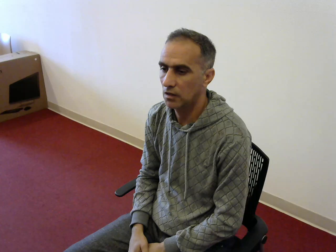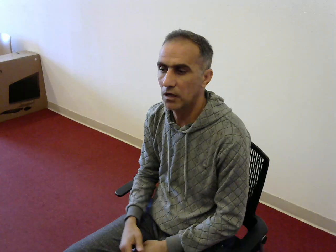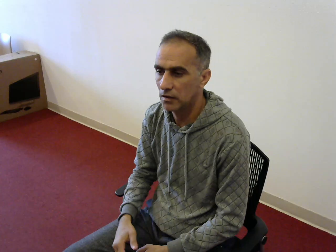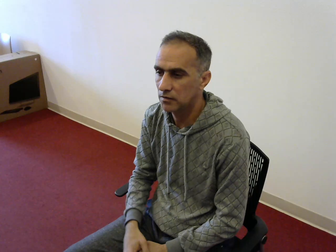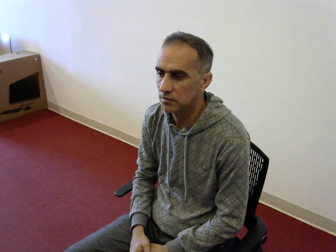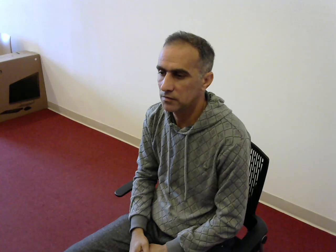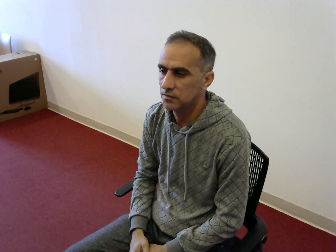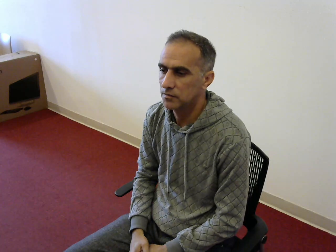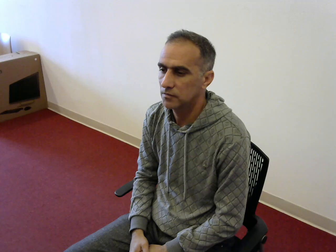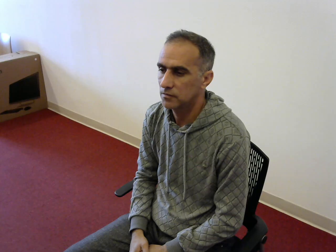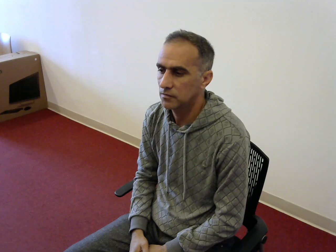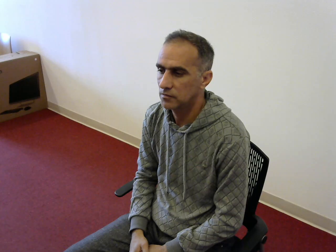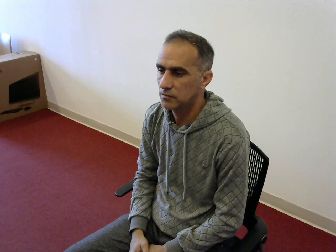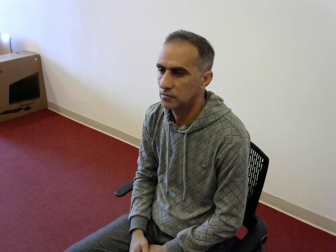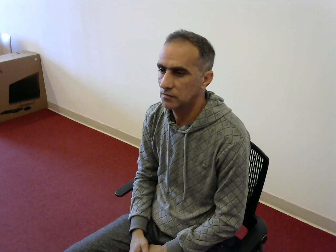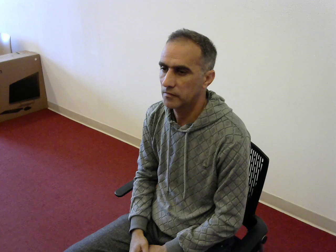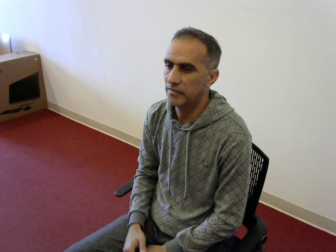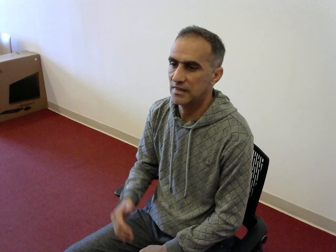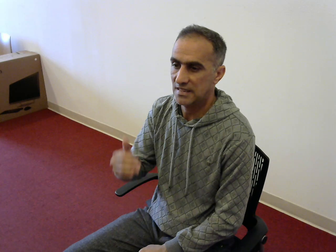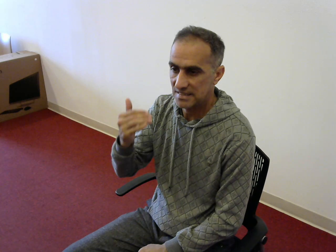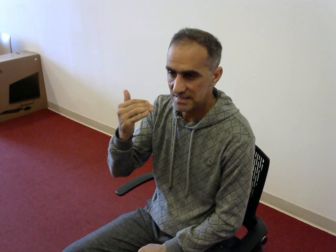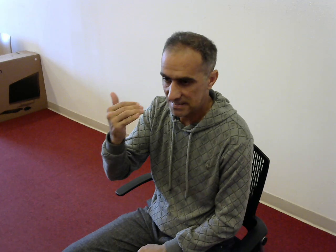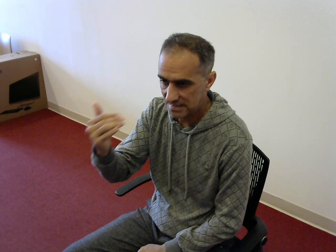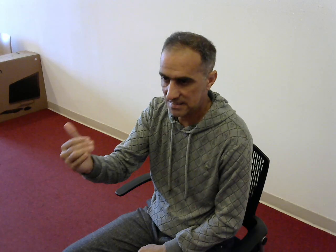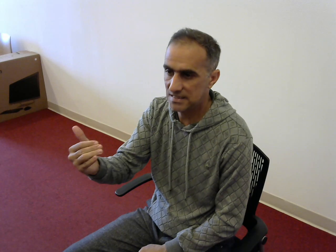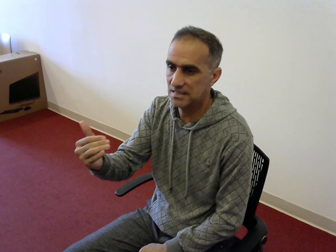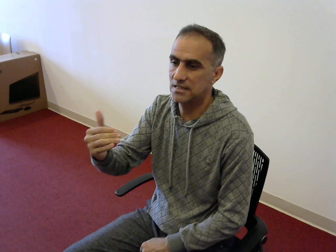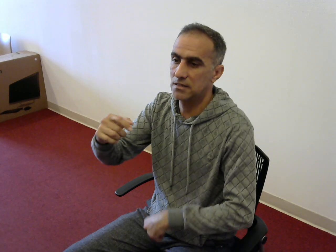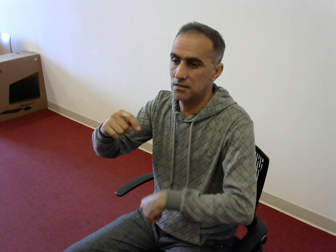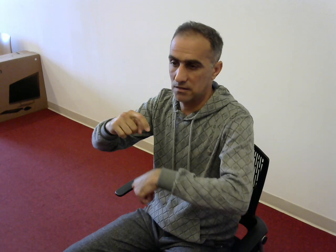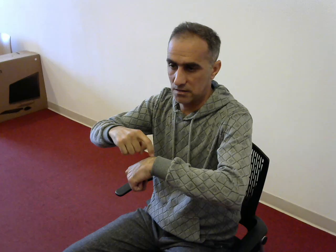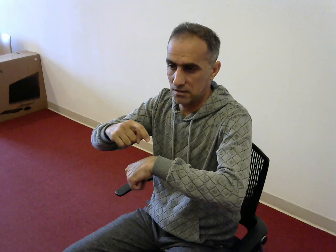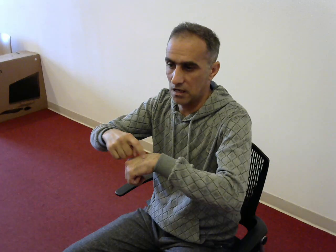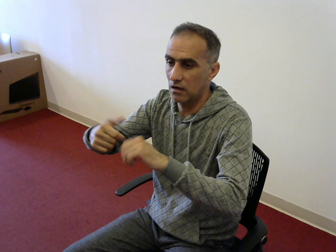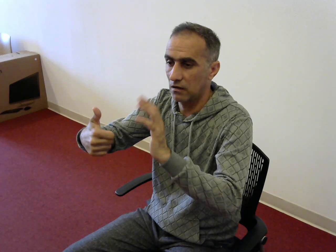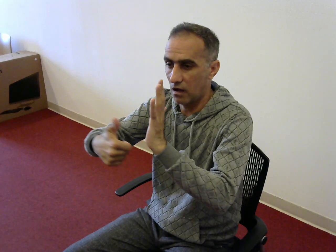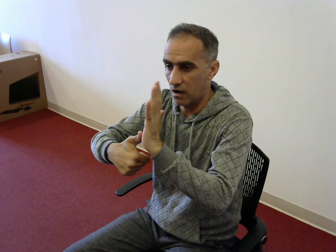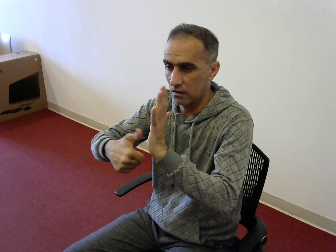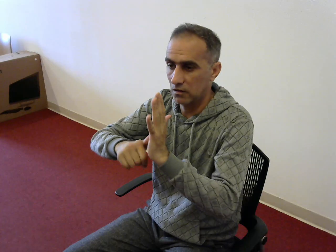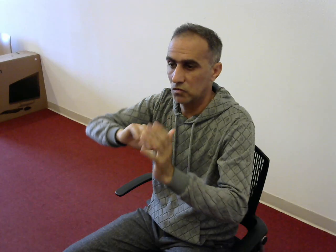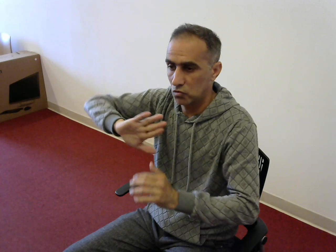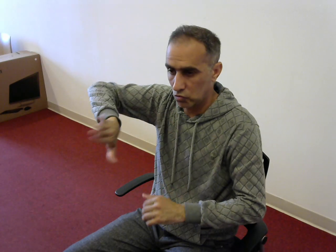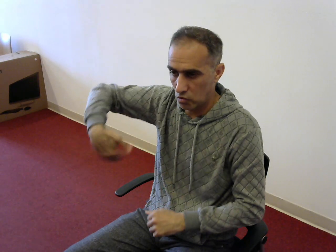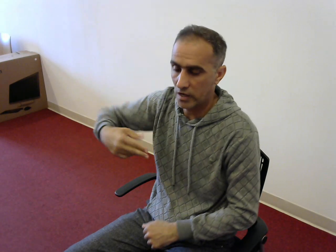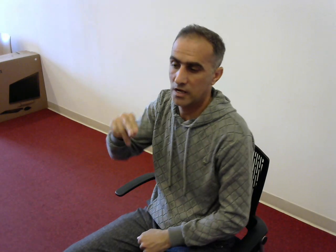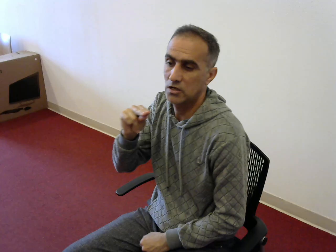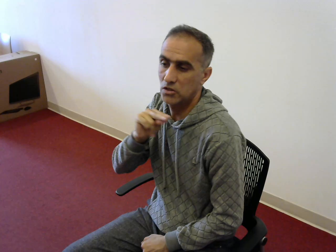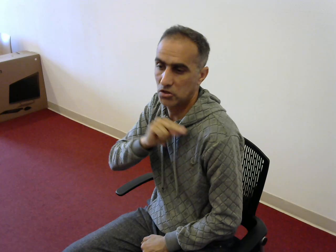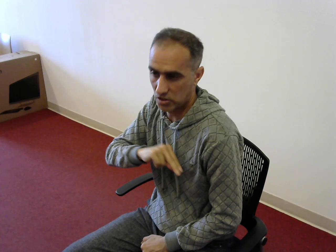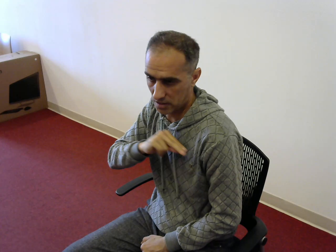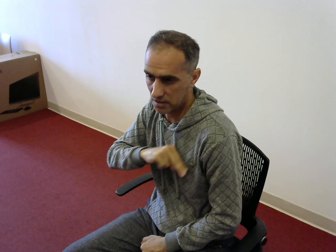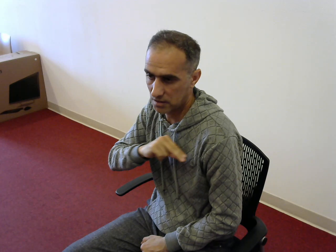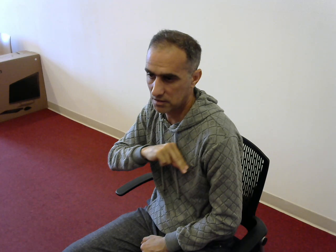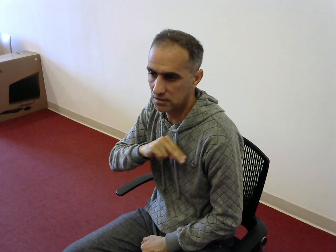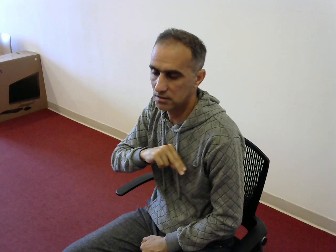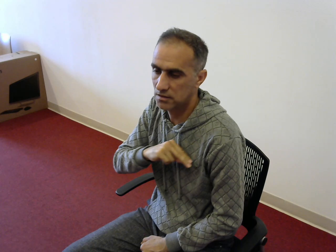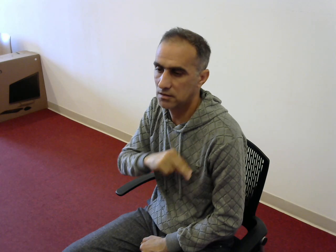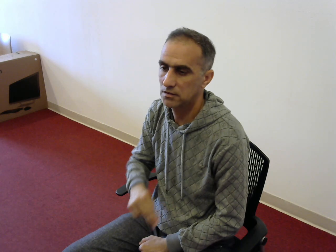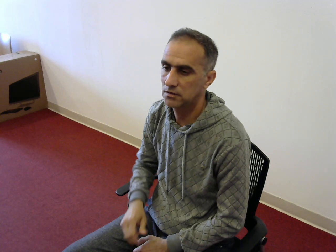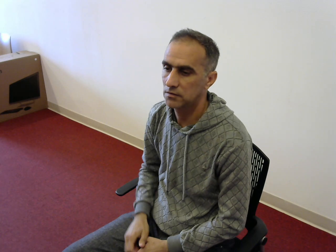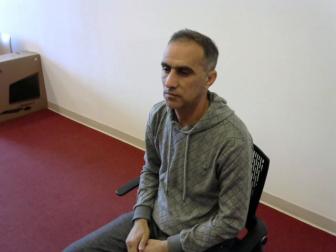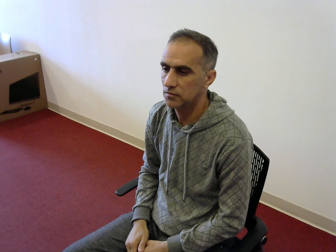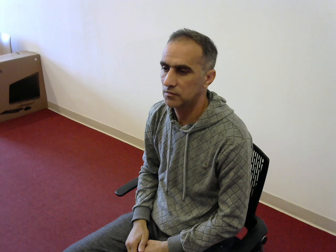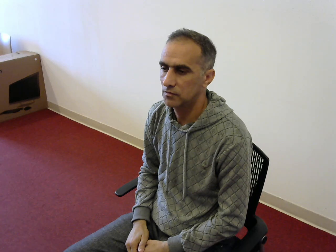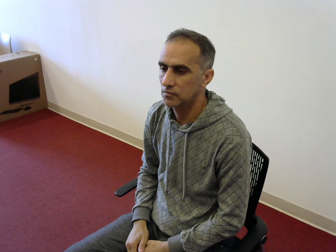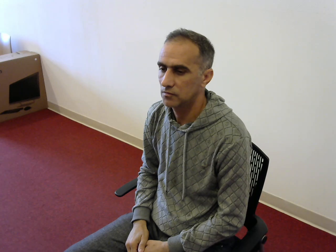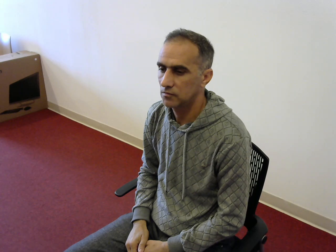Siz saat 6-dan sonra işləyirsiz?